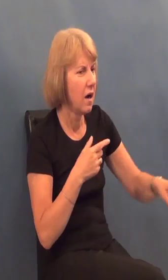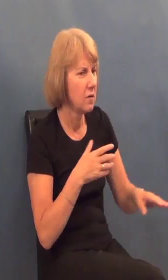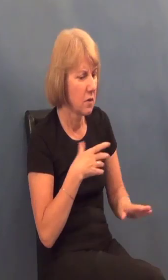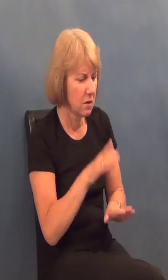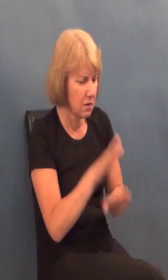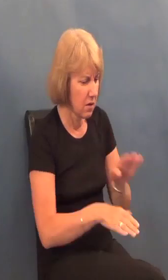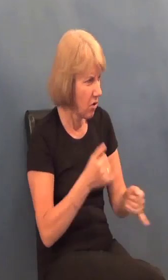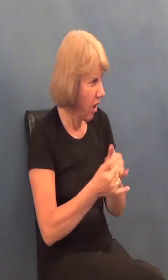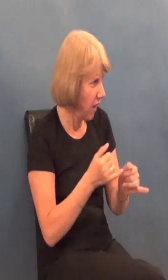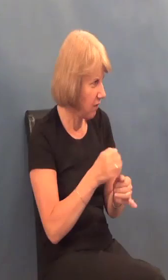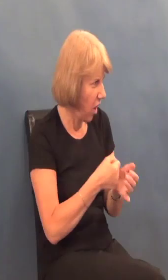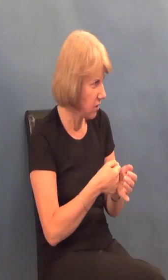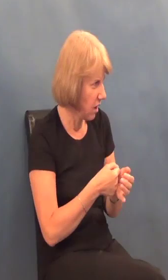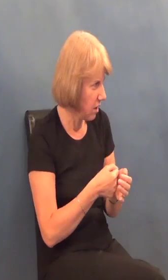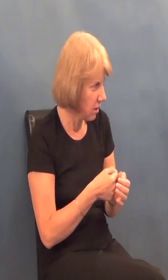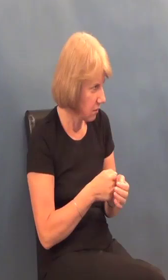Wydaje mi się, że to jest rower wodny?